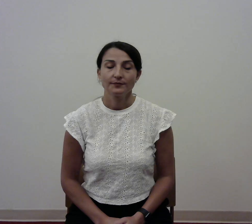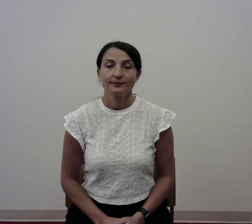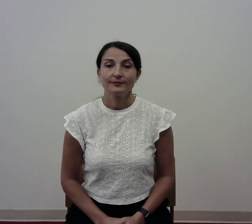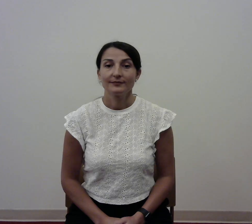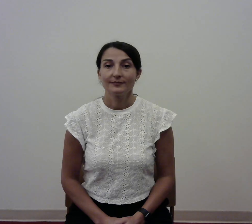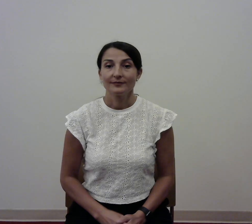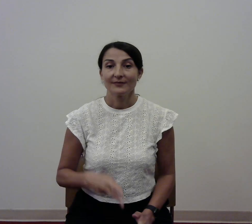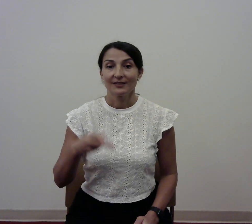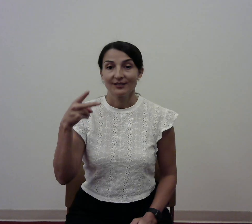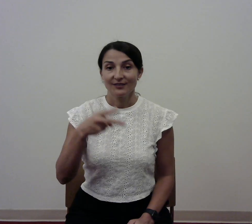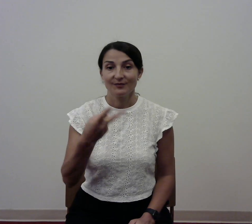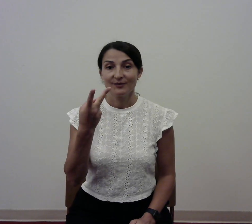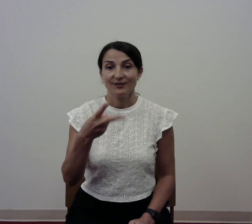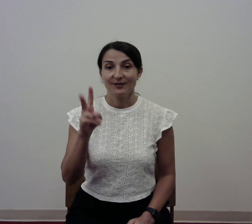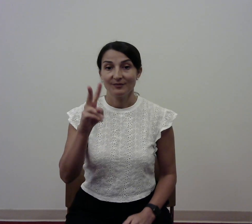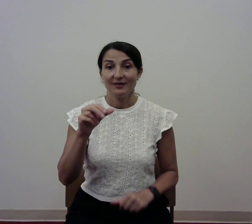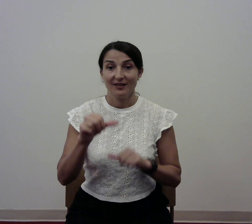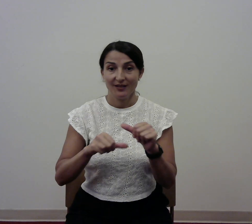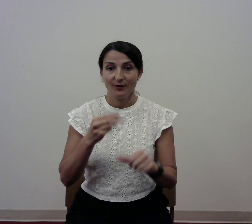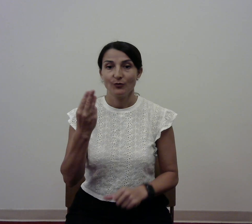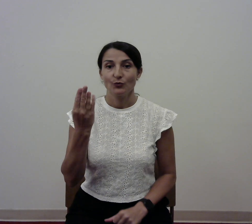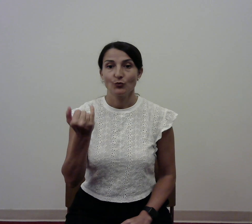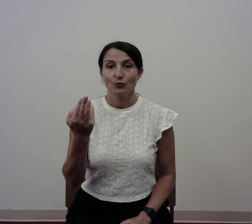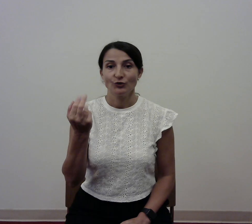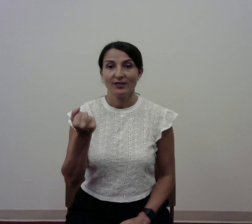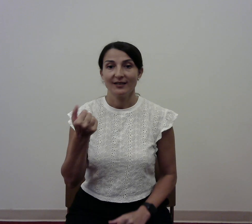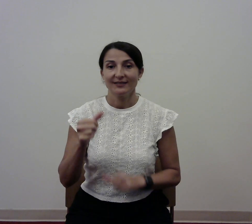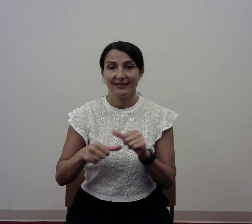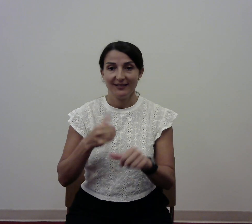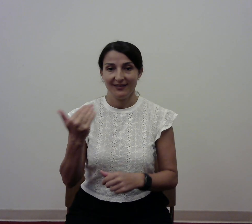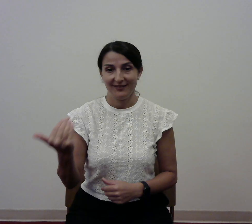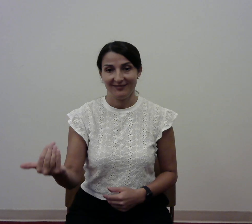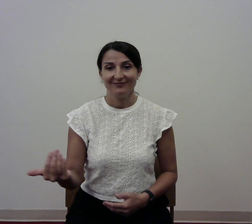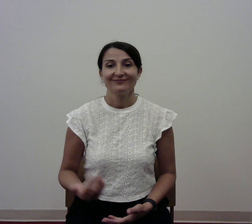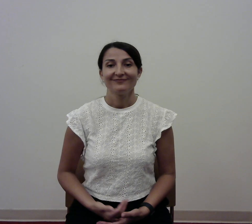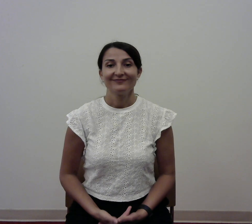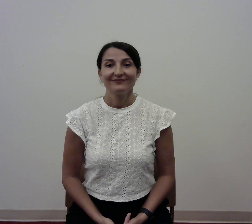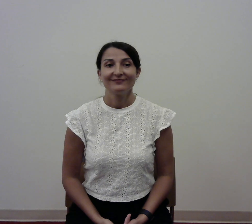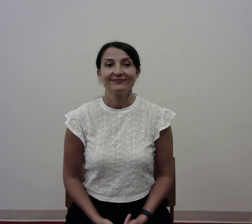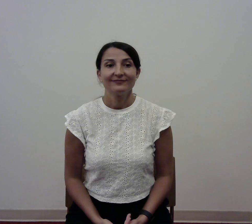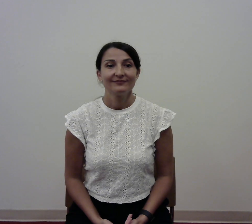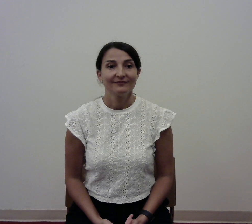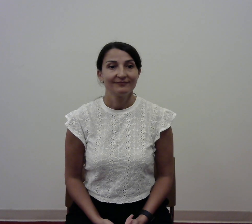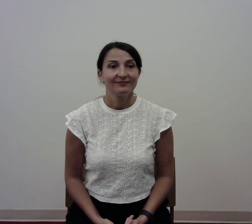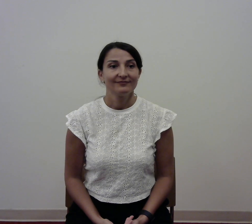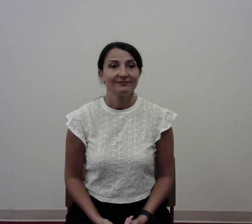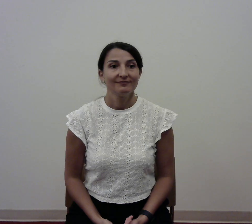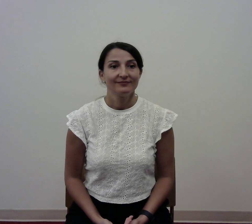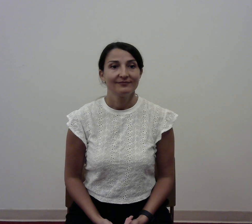2022-ci il Şuşa ilidir